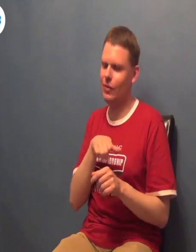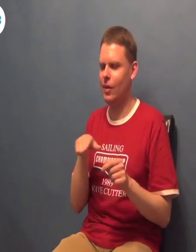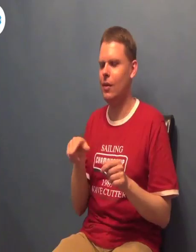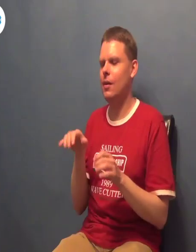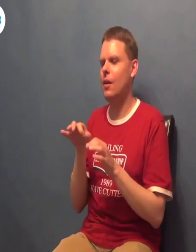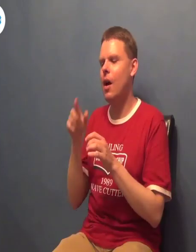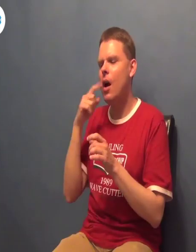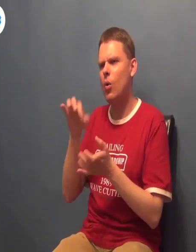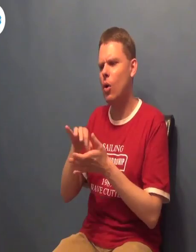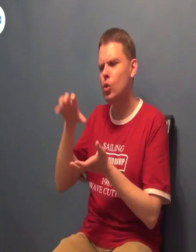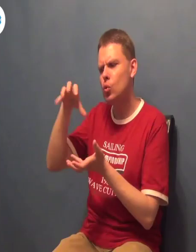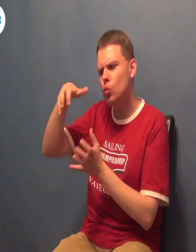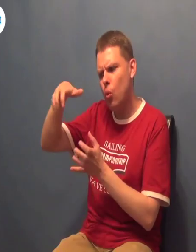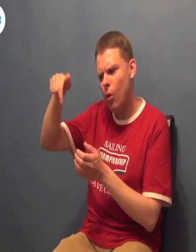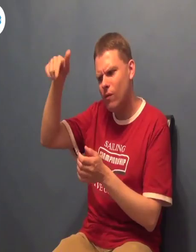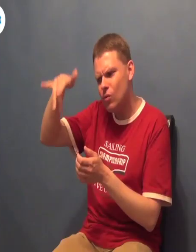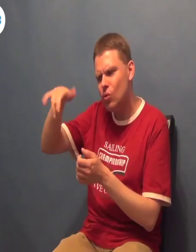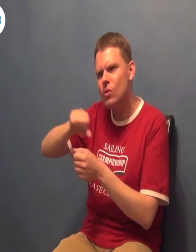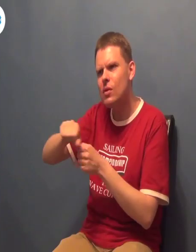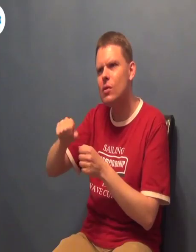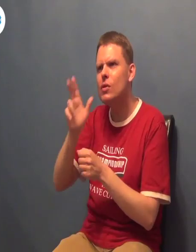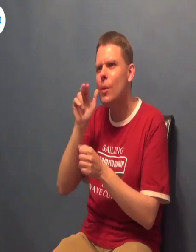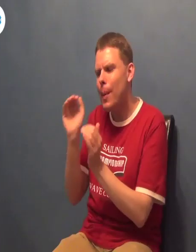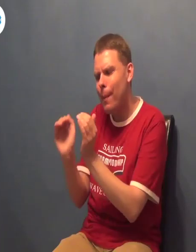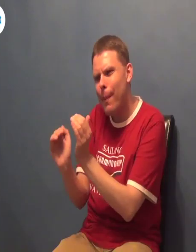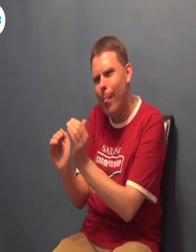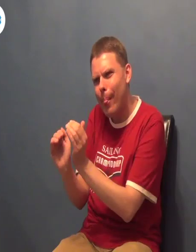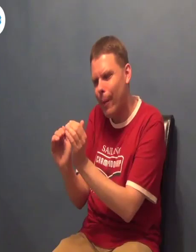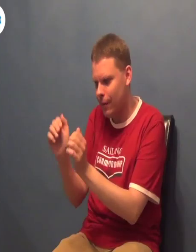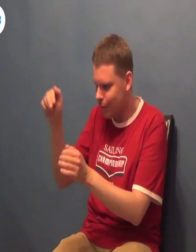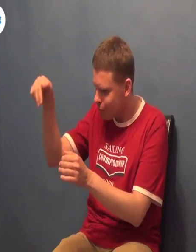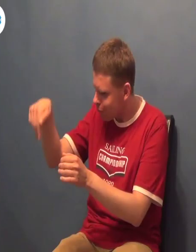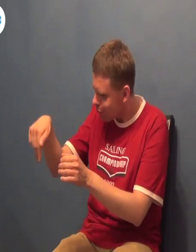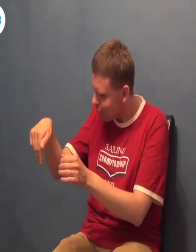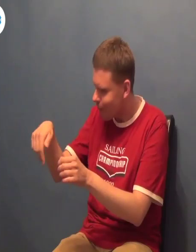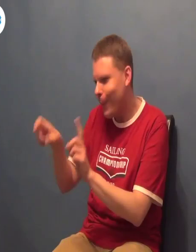Obok stoi wysoki słoik z małą żabką w środku, a oni rozmawiają ze sobą.